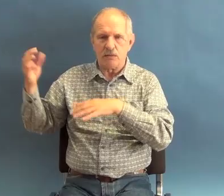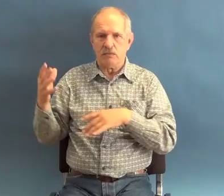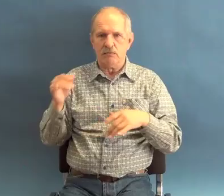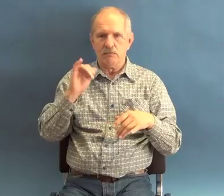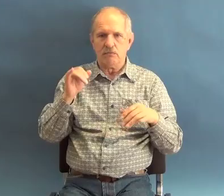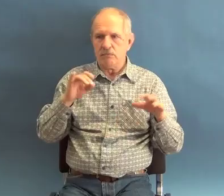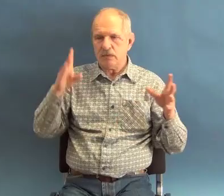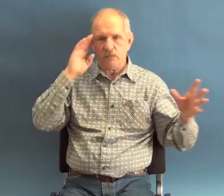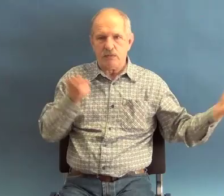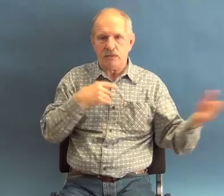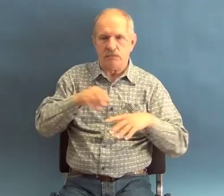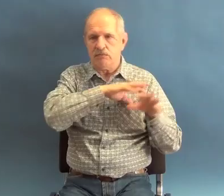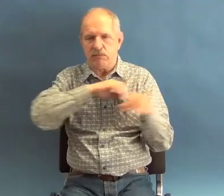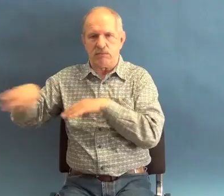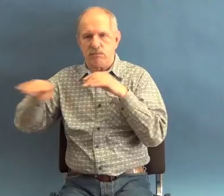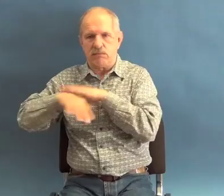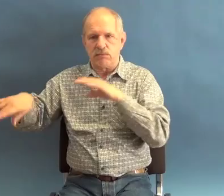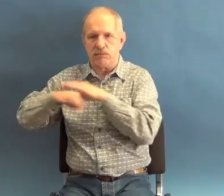Straż ewakuuje wszystkich na zewnątrz.